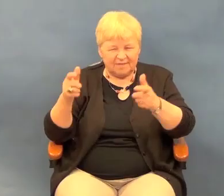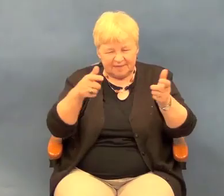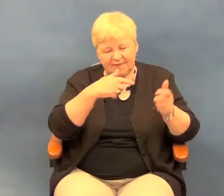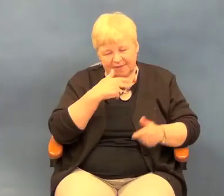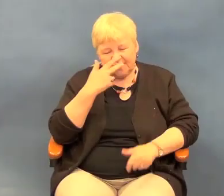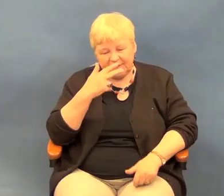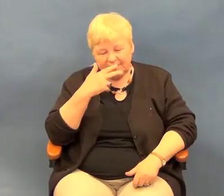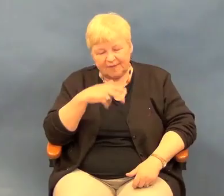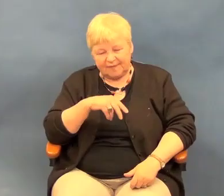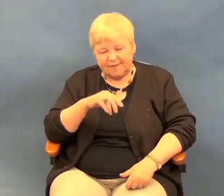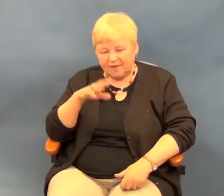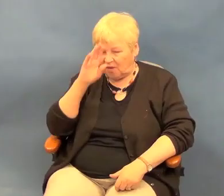Łapią ich, widać to.